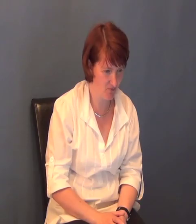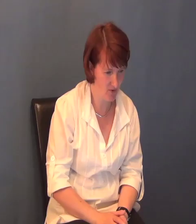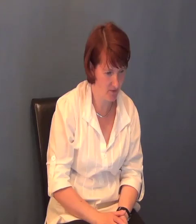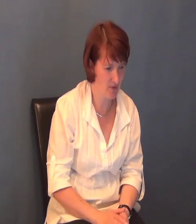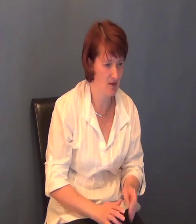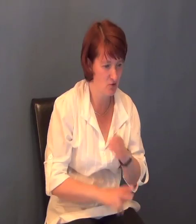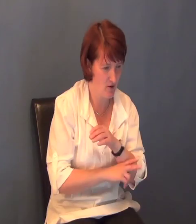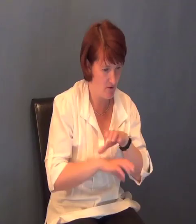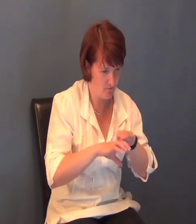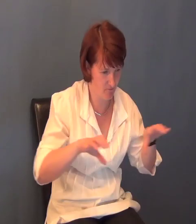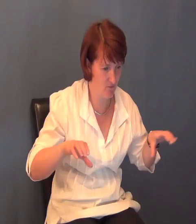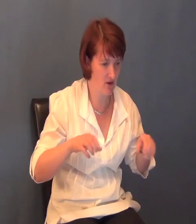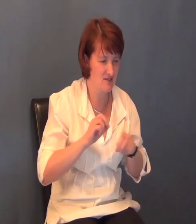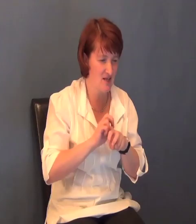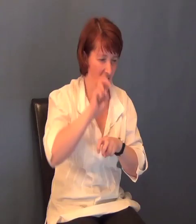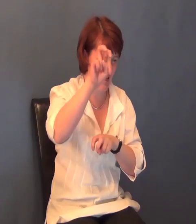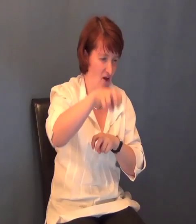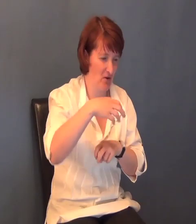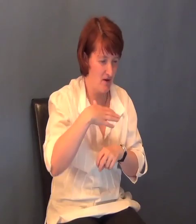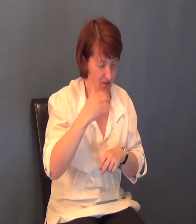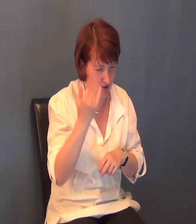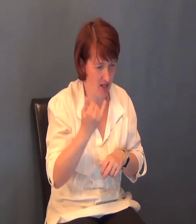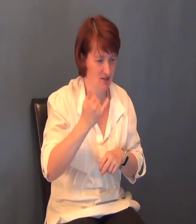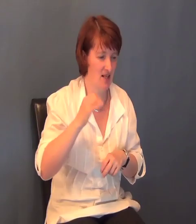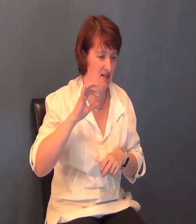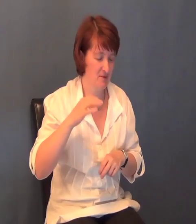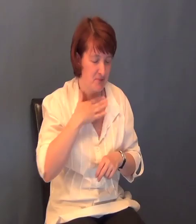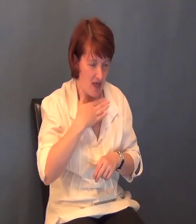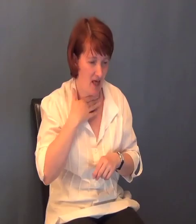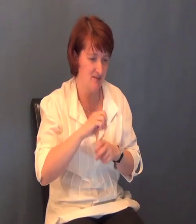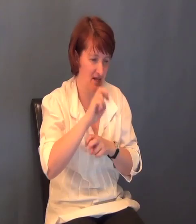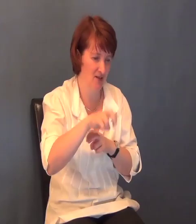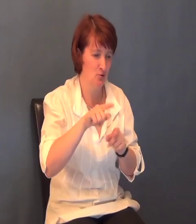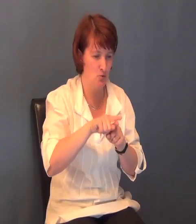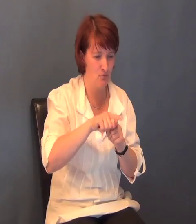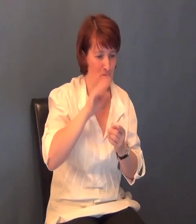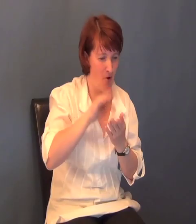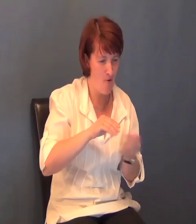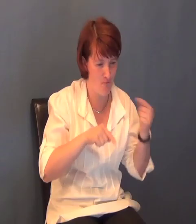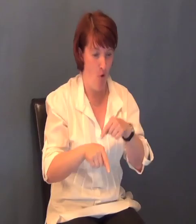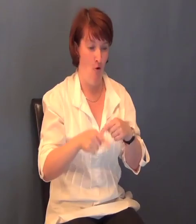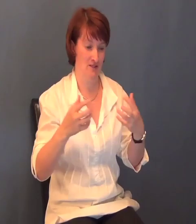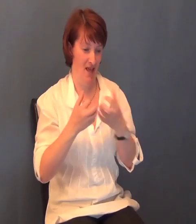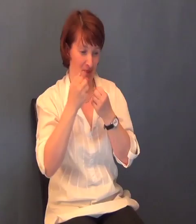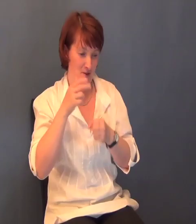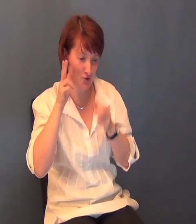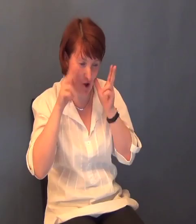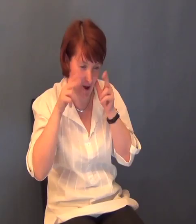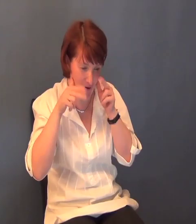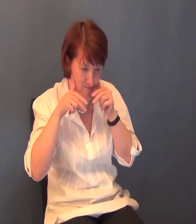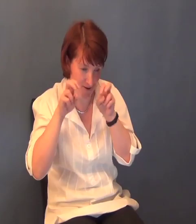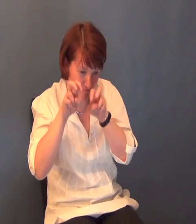Pies i dziecko przeskakują za drewnem, i jeszcze raz przeskakują, nagle znajdują siedzące żaby.